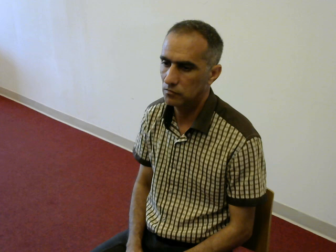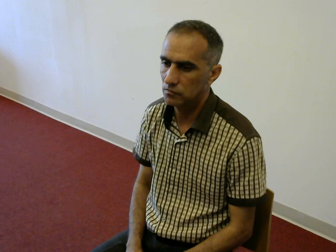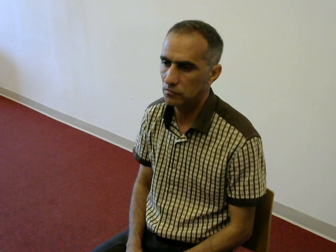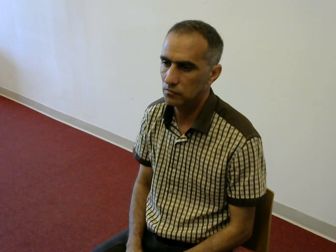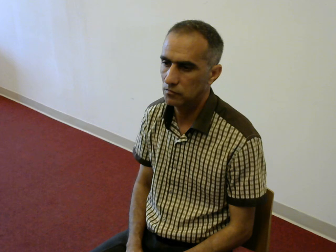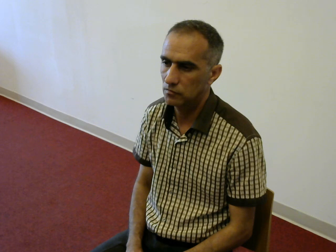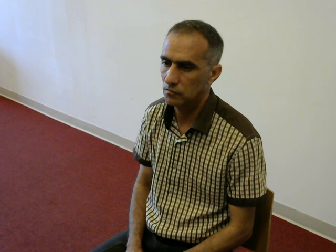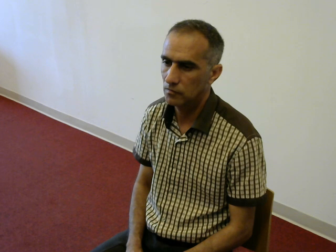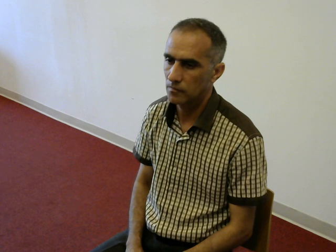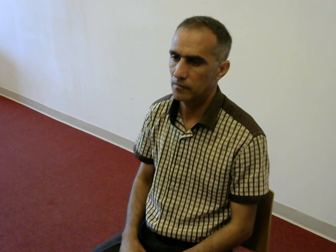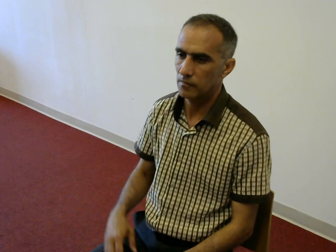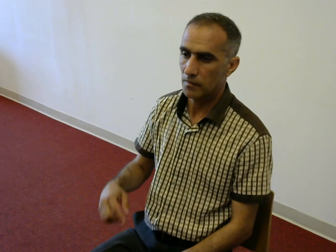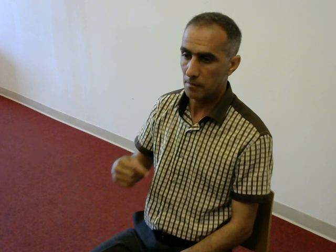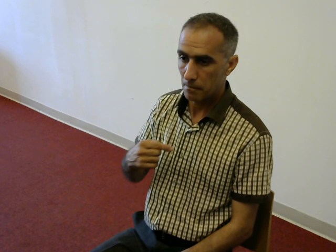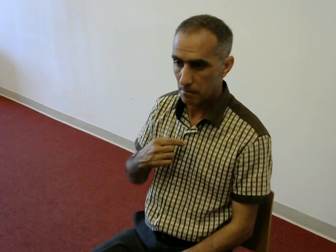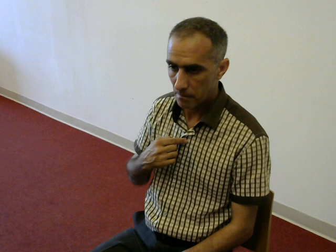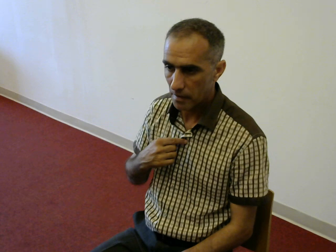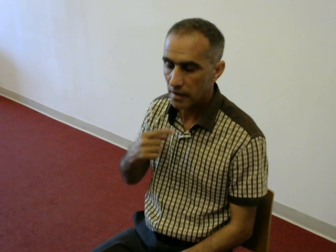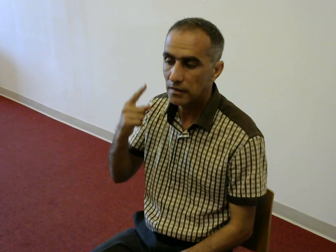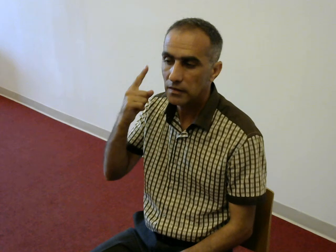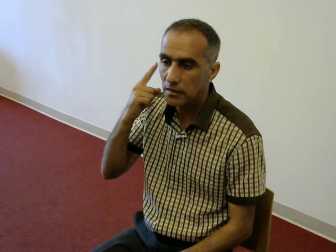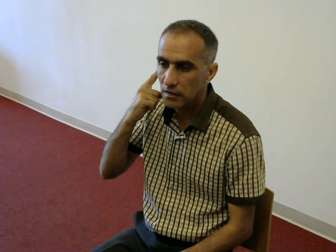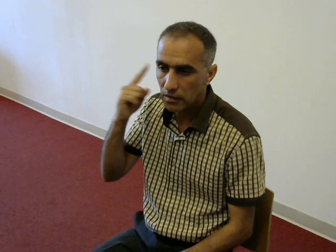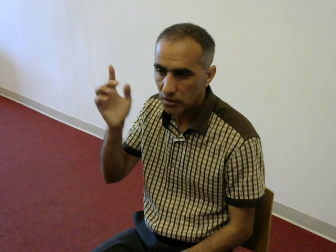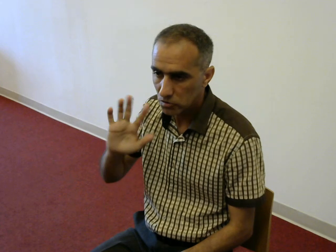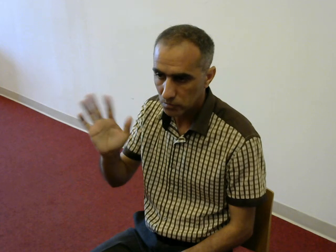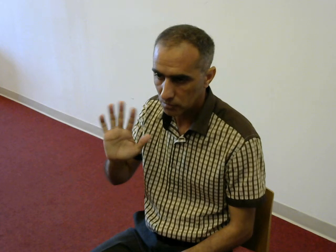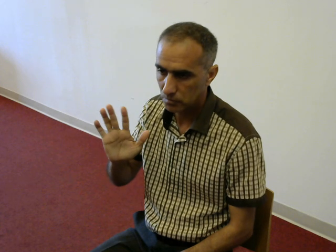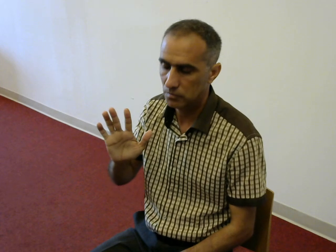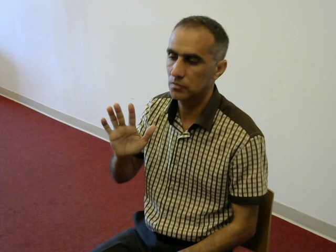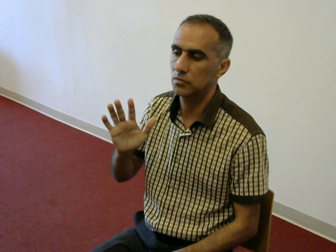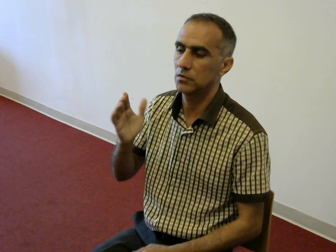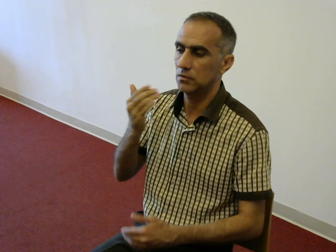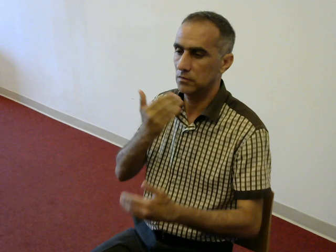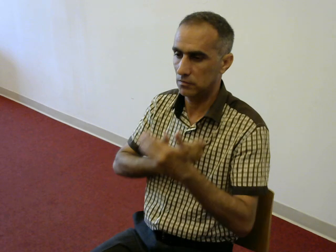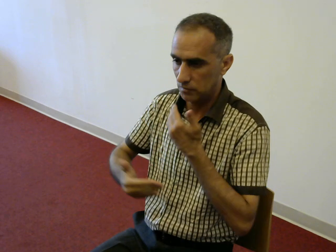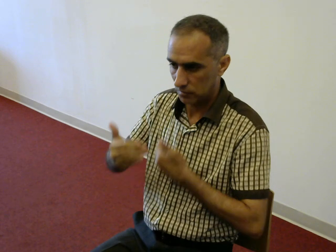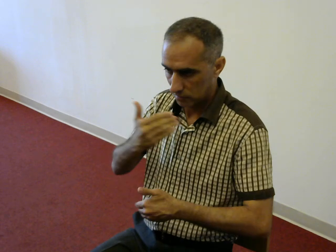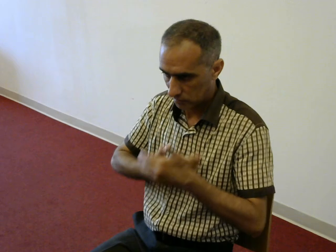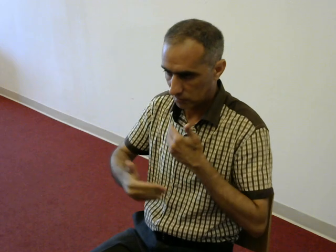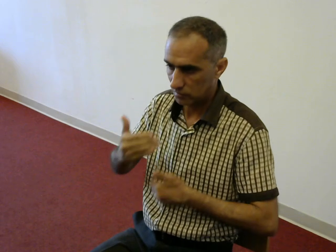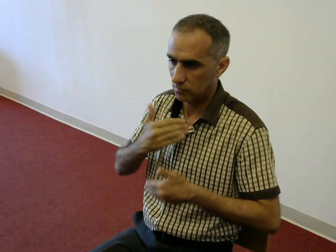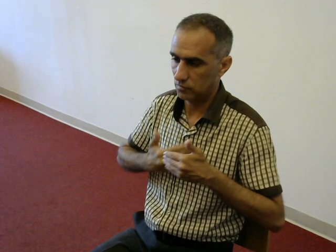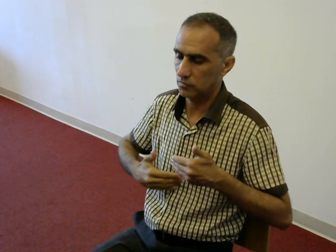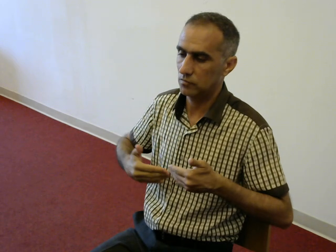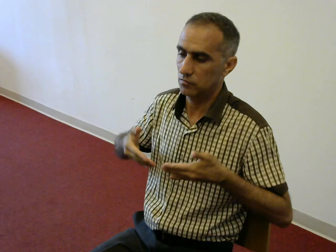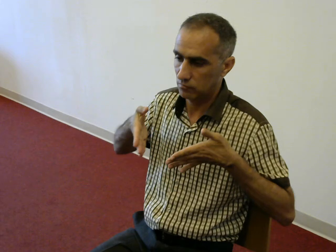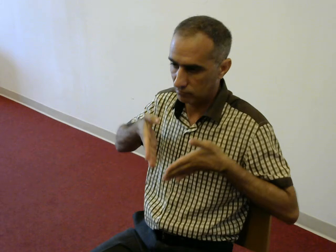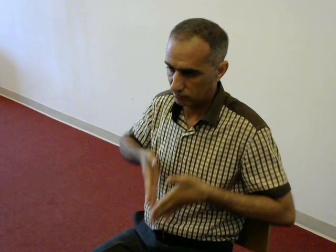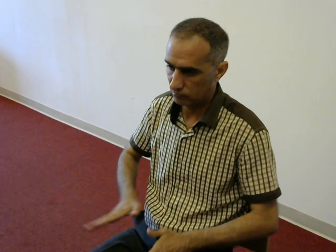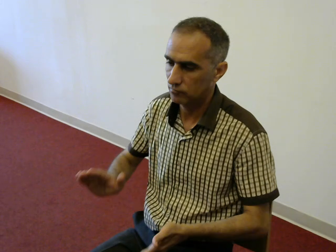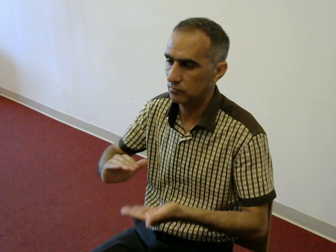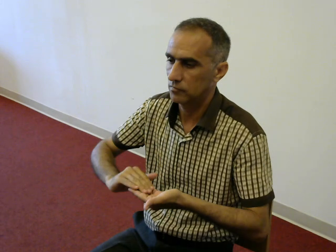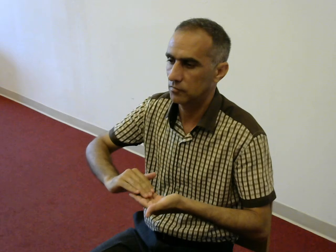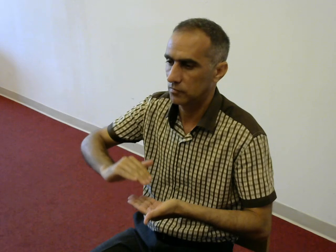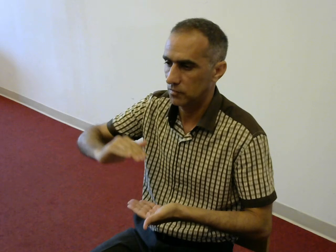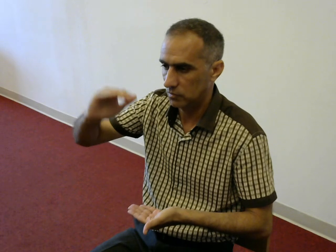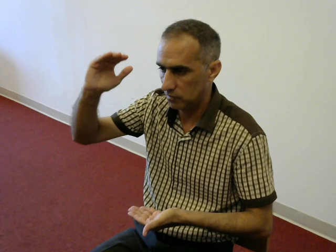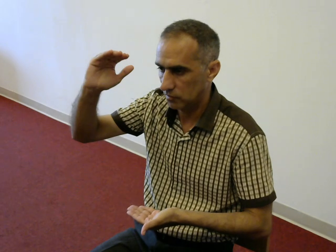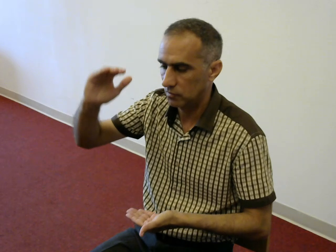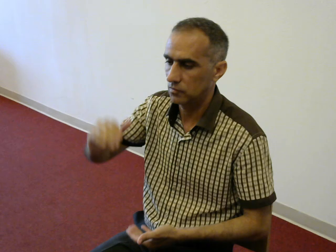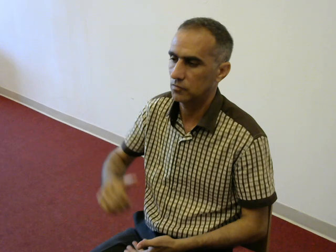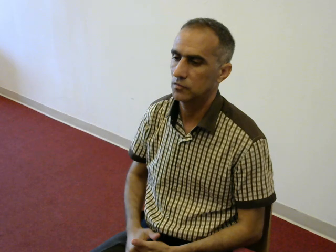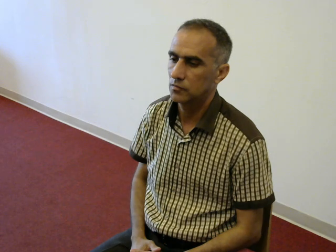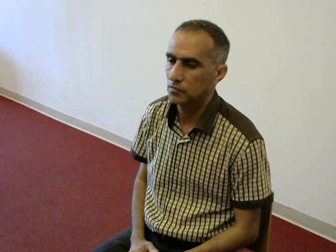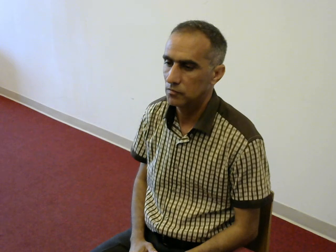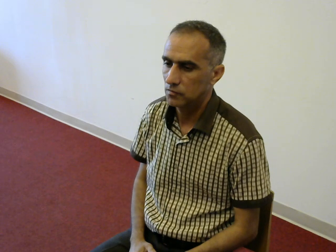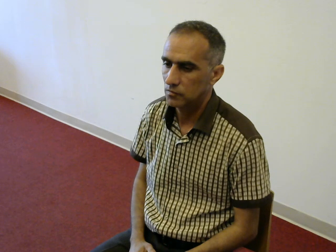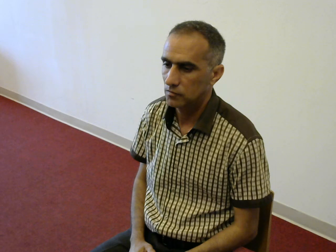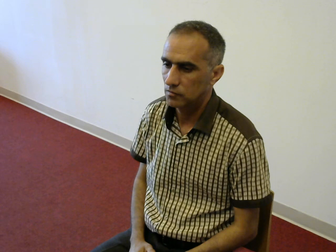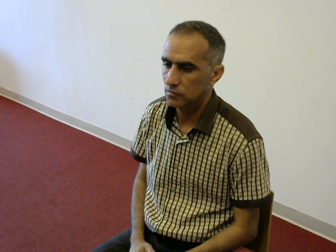Mənim eşitmə məhdudiyyətim anadangəlmədir